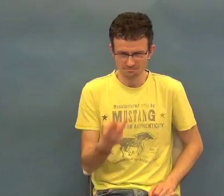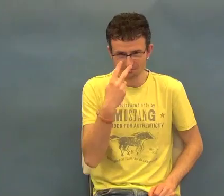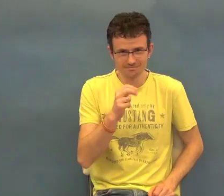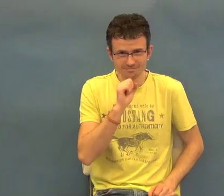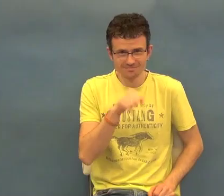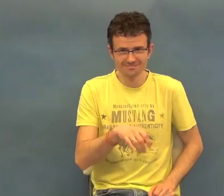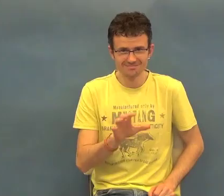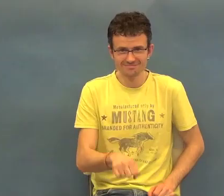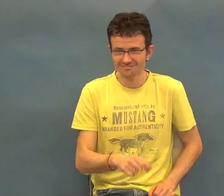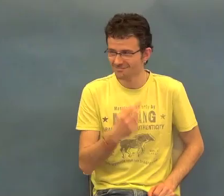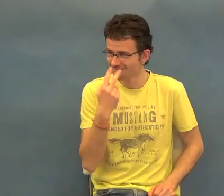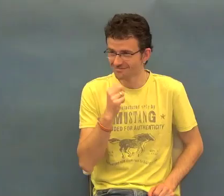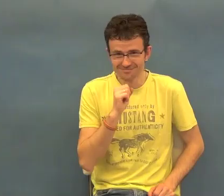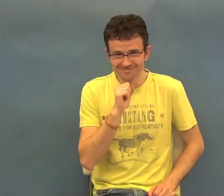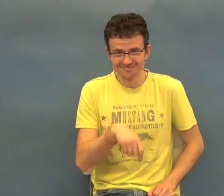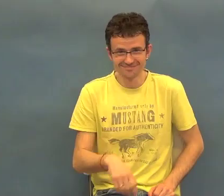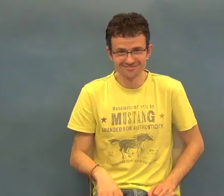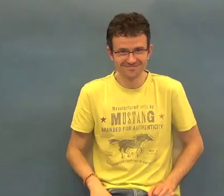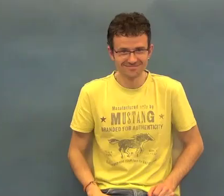Nie spotkałem tego jeszcze nigdy.